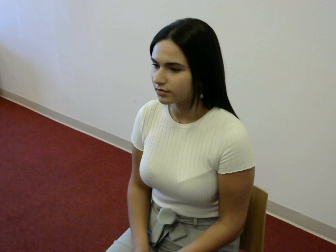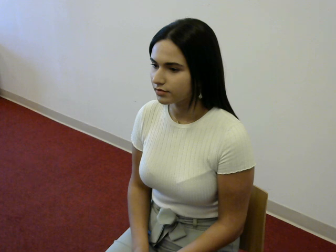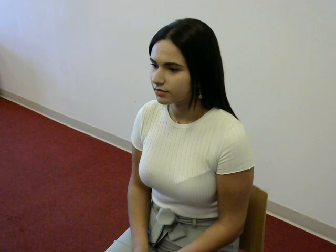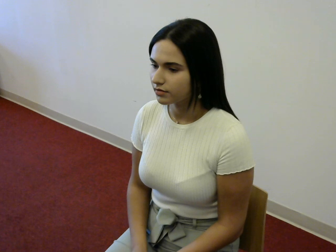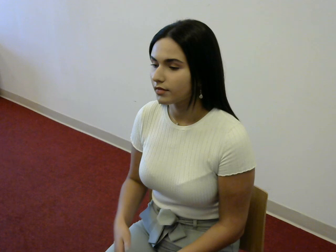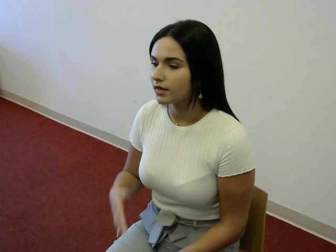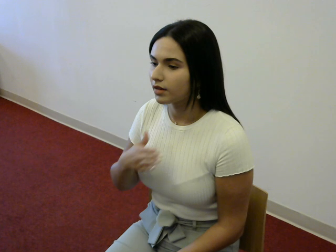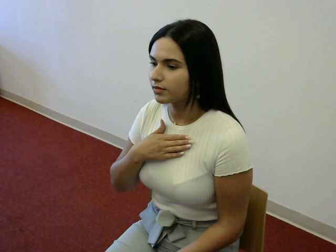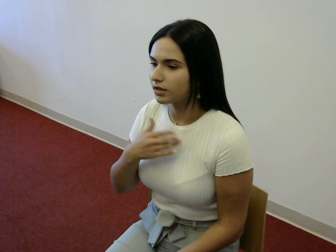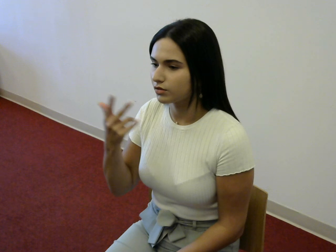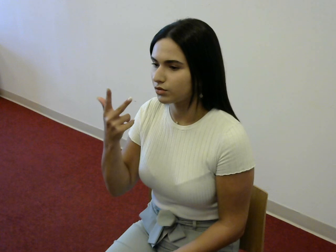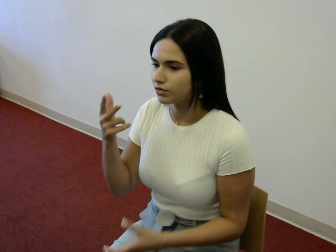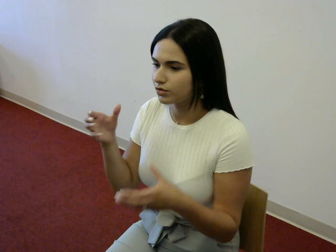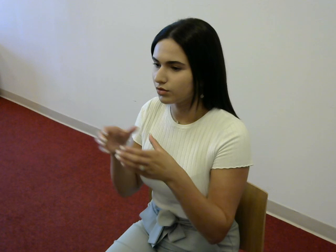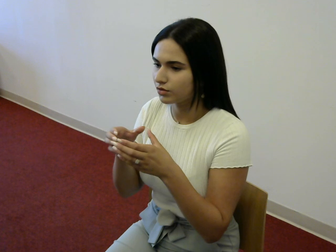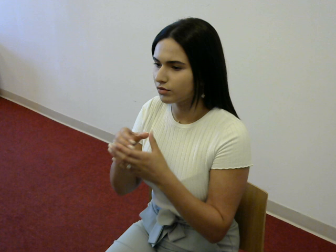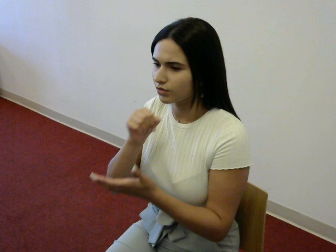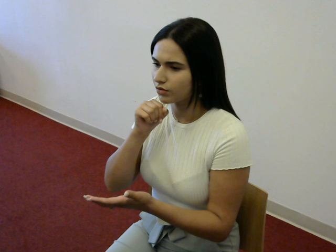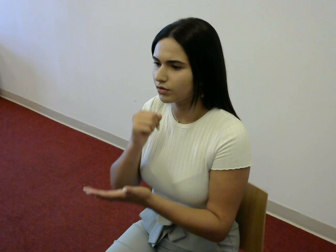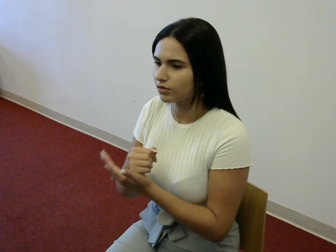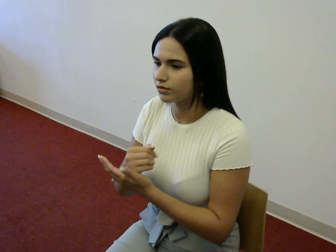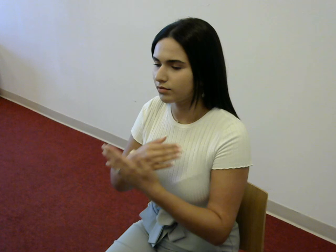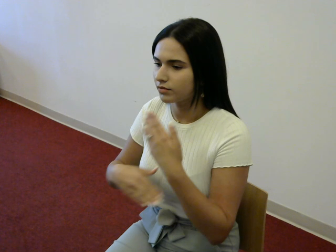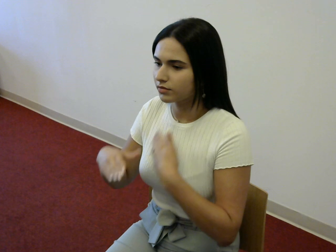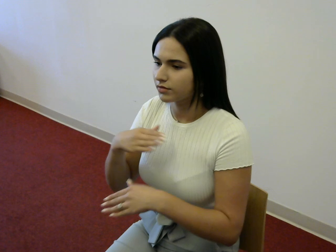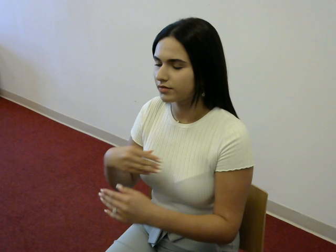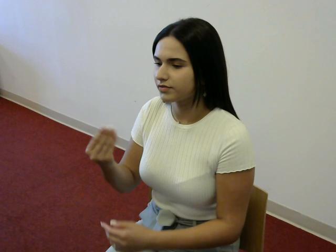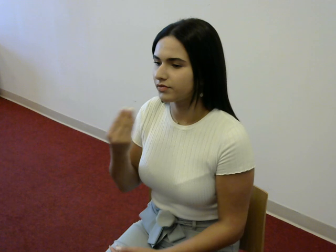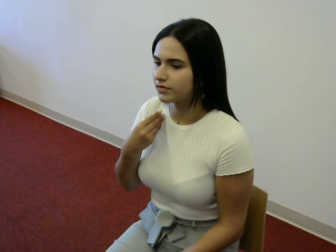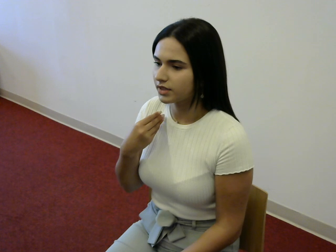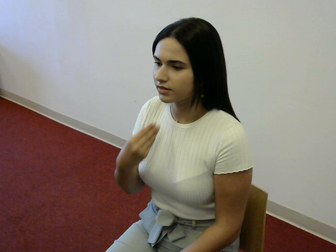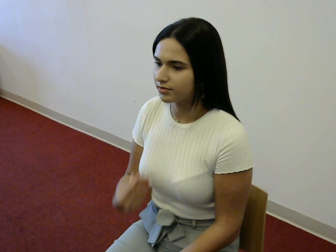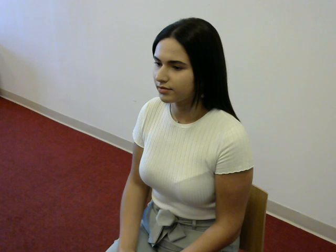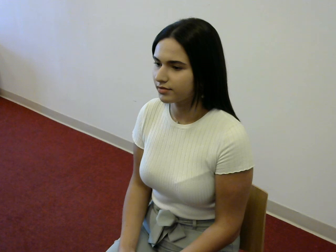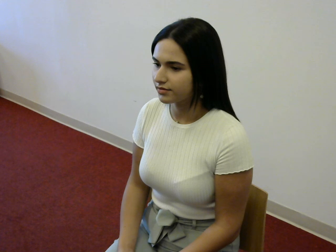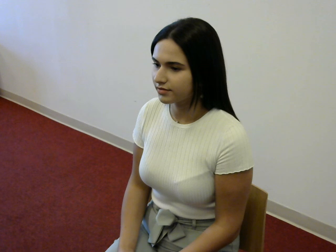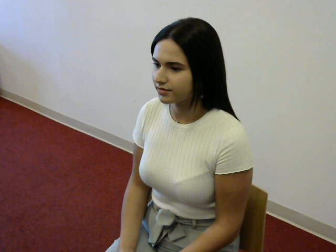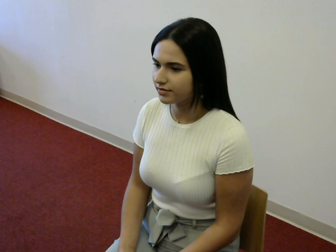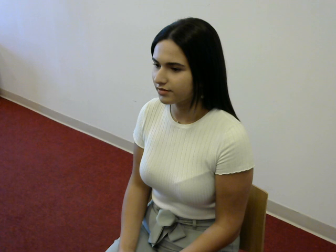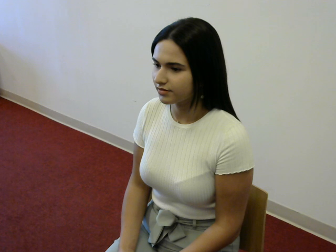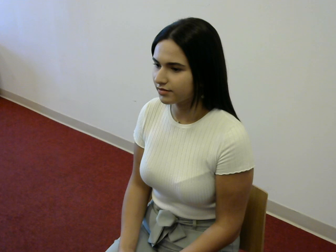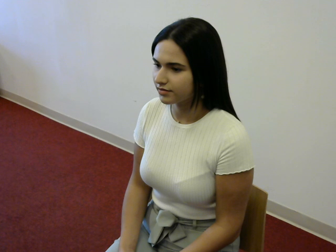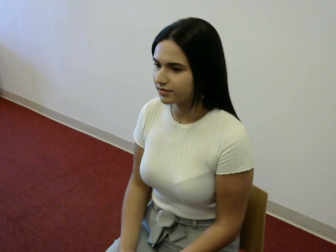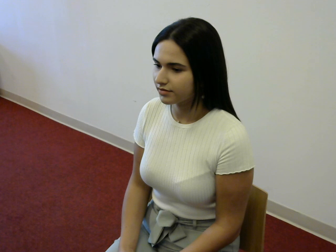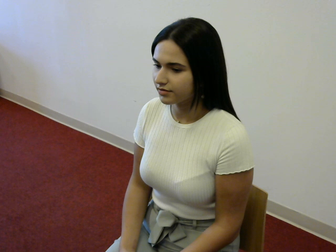Mənə III dərəcə müddətsiz əlillik verilib